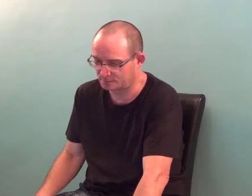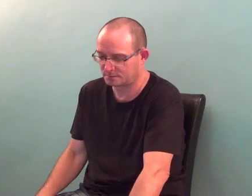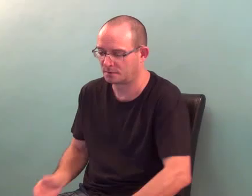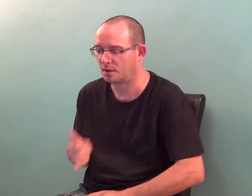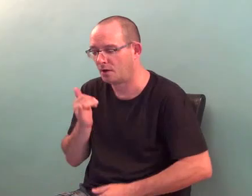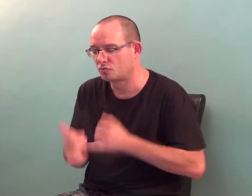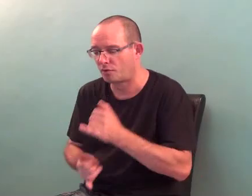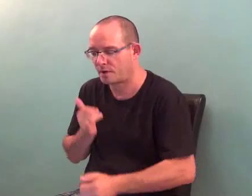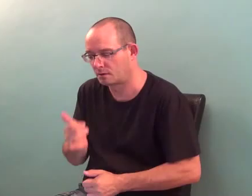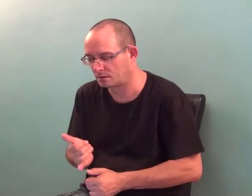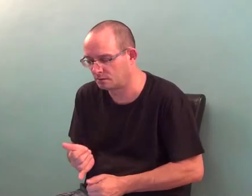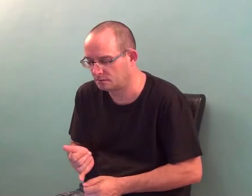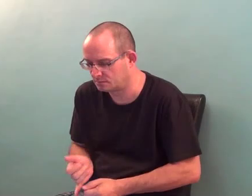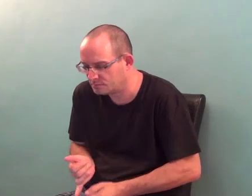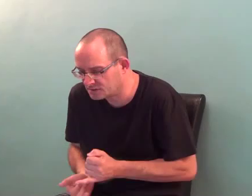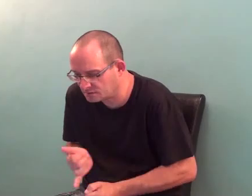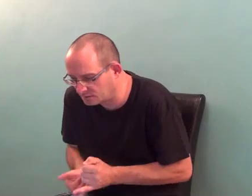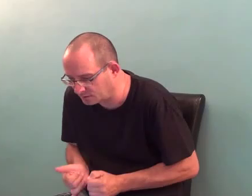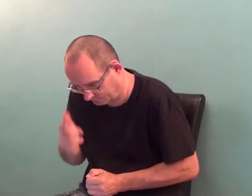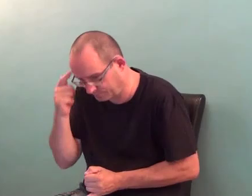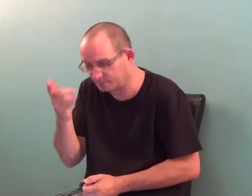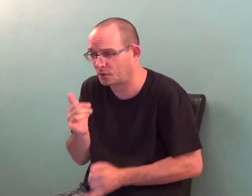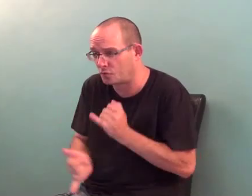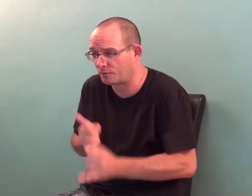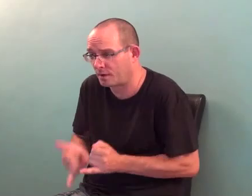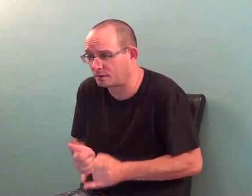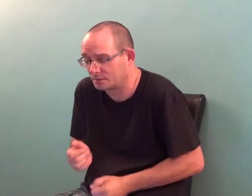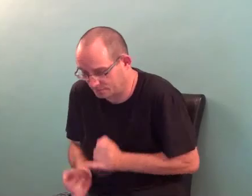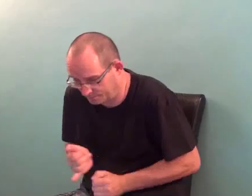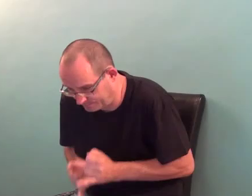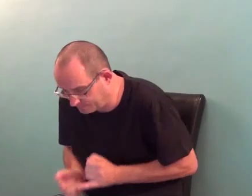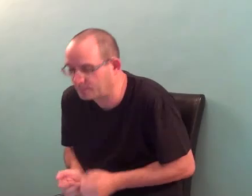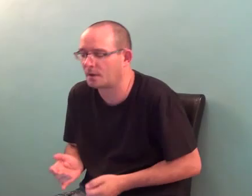Rowerzysta jadący szybko na rowerze, wiesz?